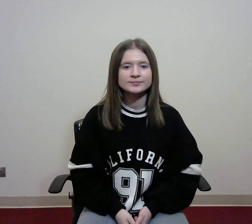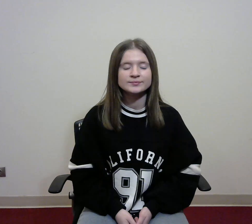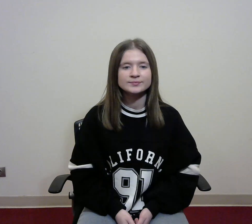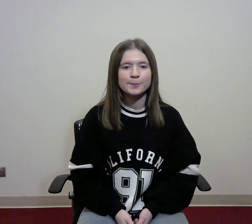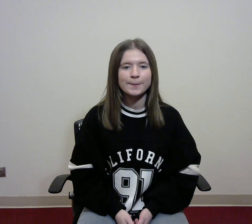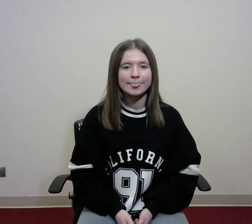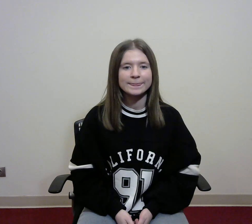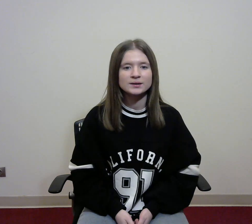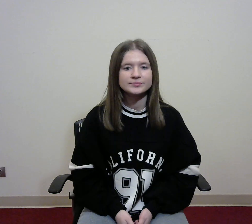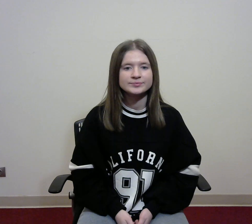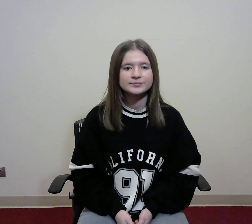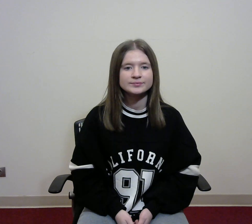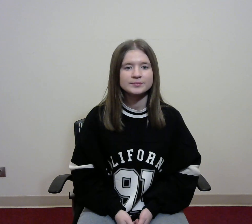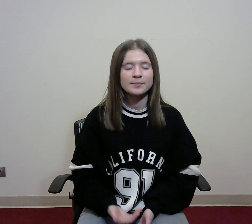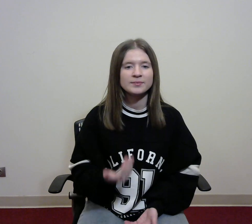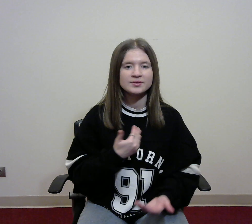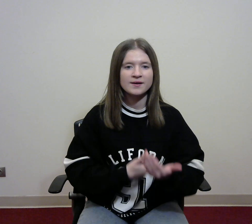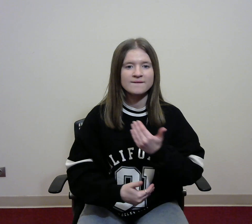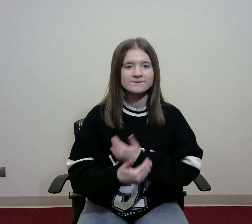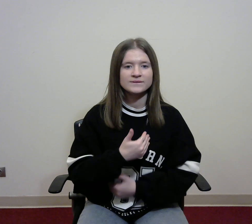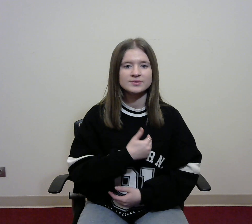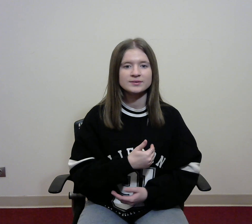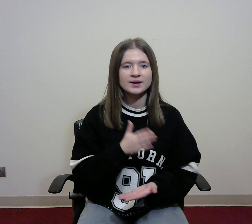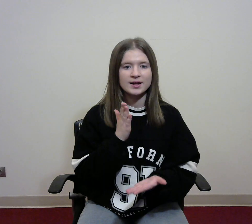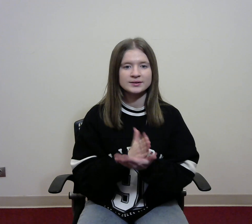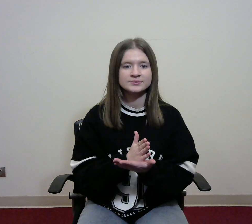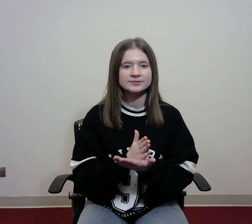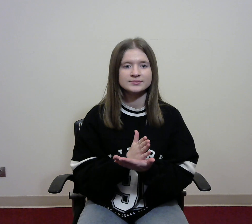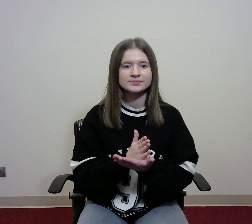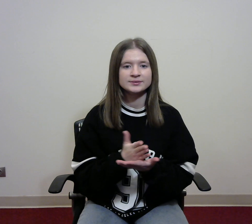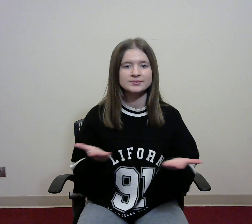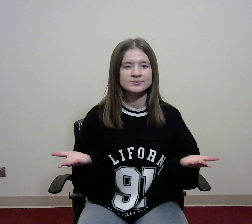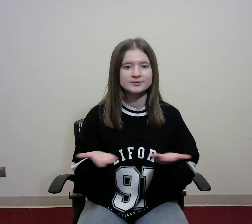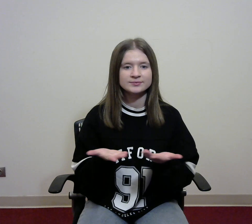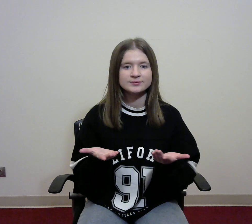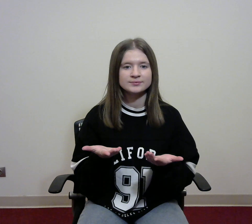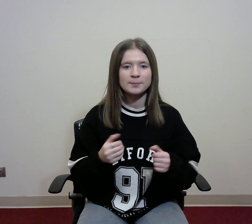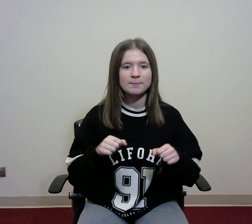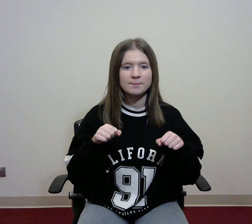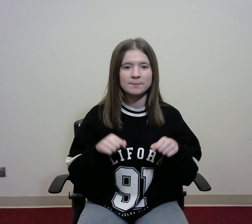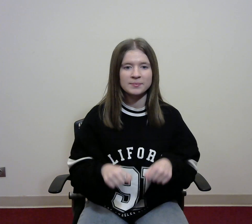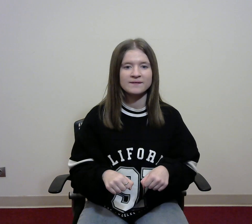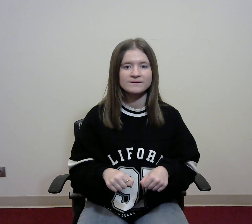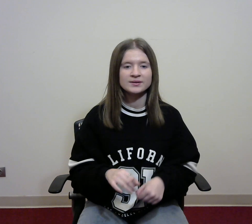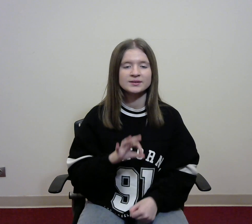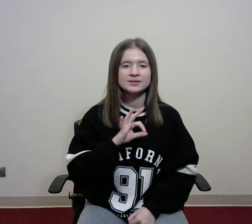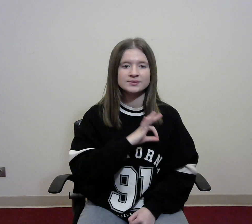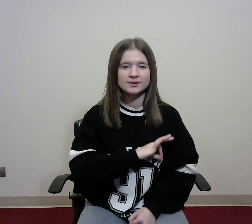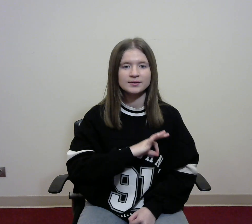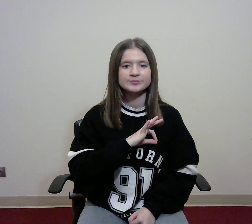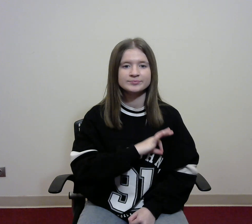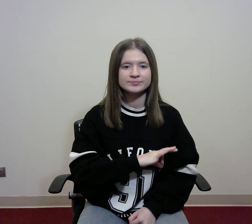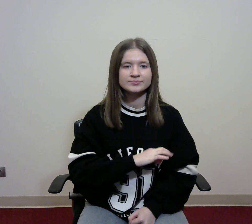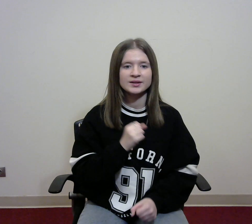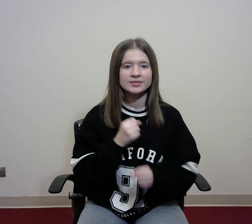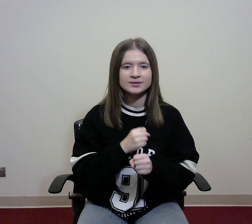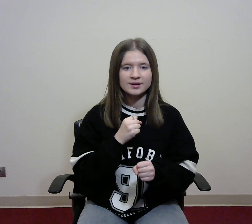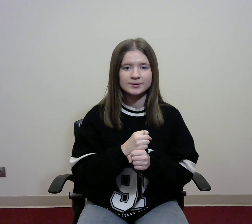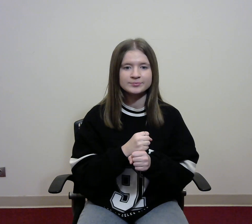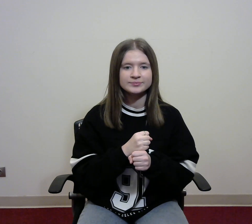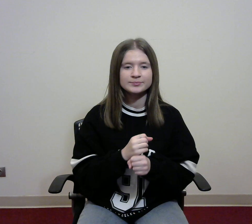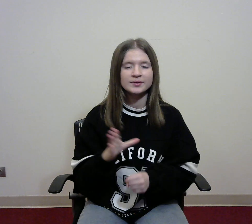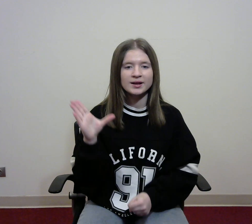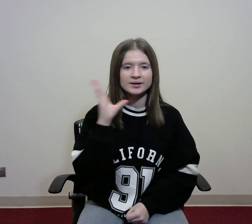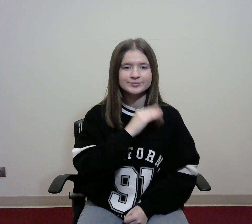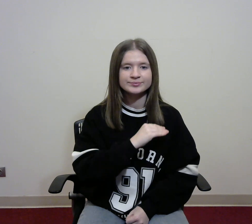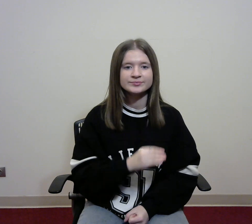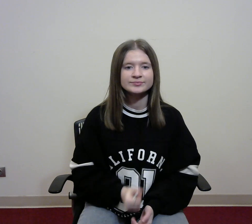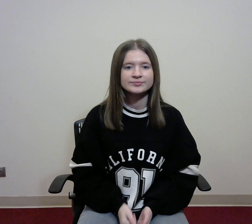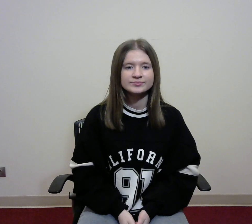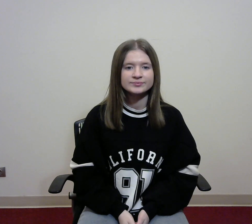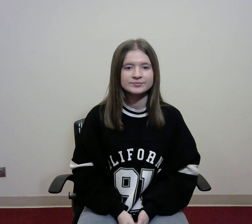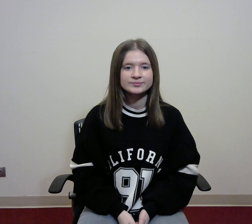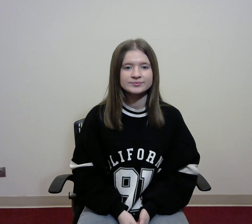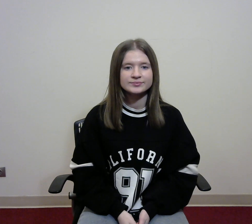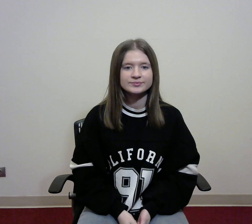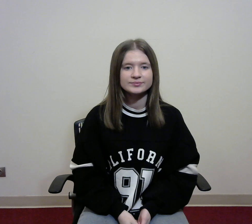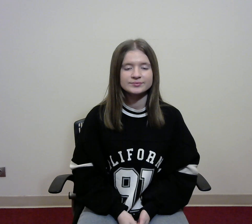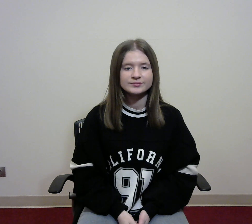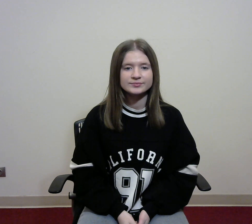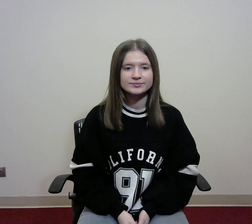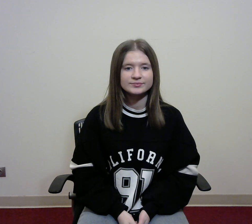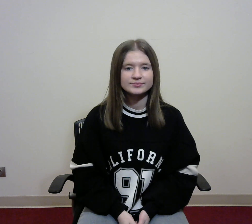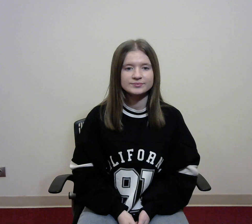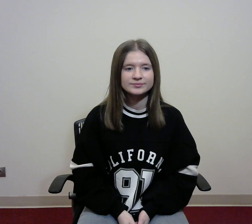Əlilliyim var, hansı hüquqlardan istifadə edə bilərəm?